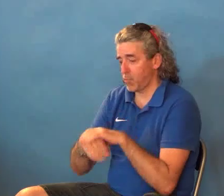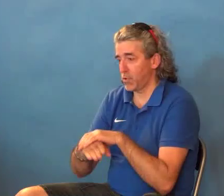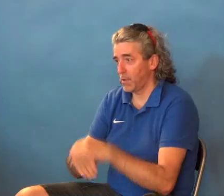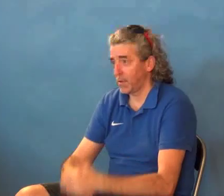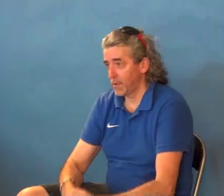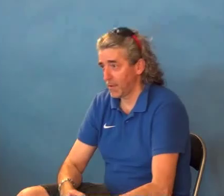Mam pusto.